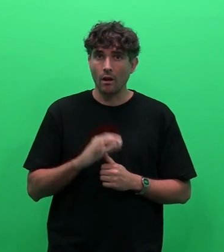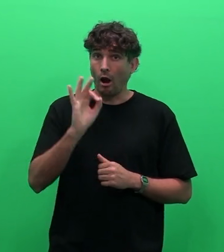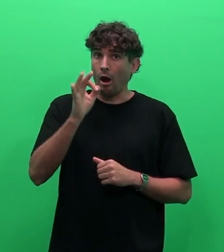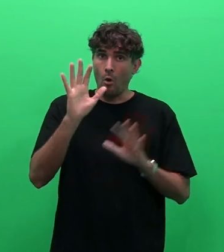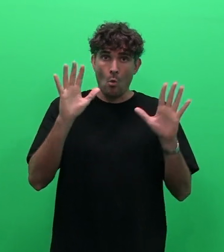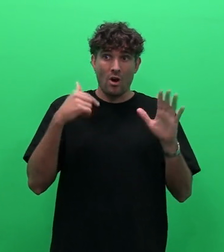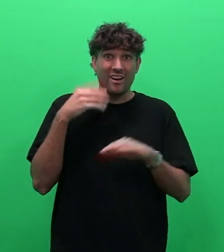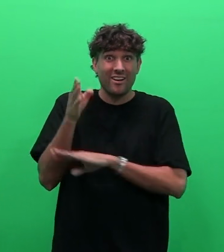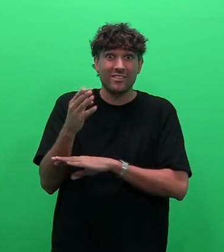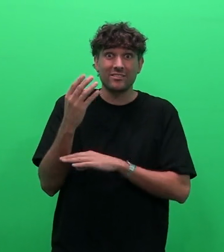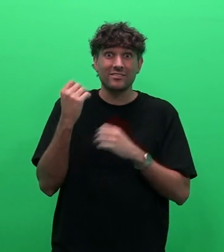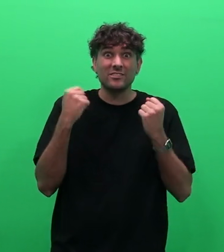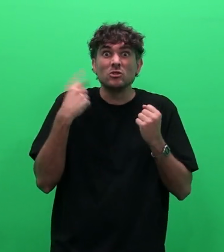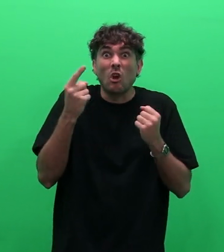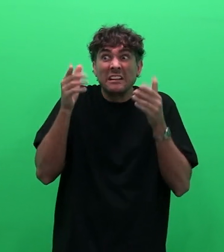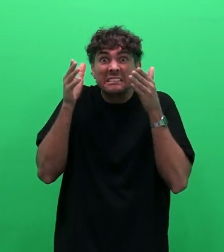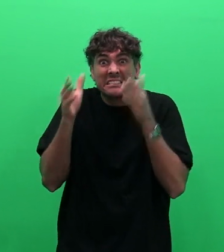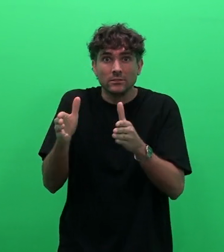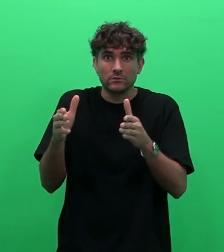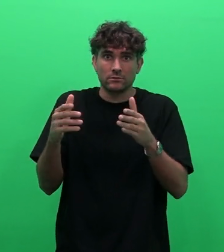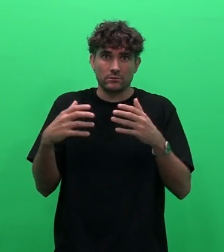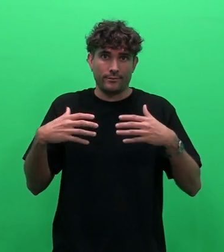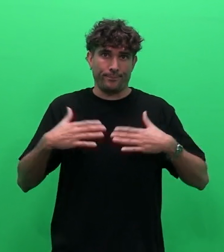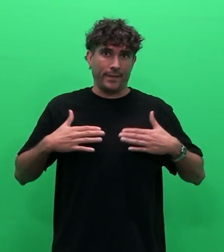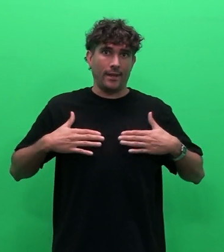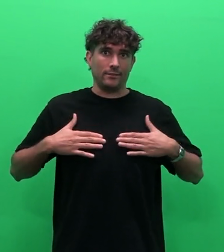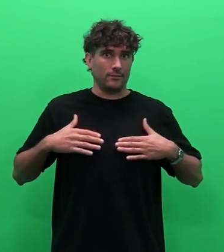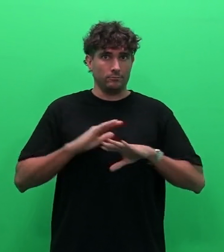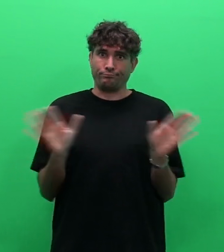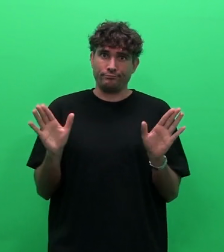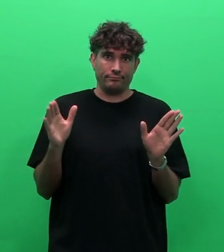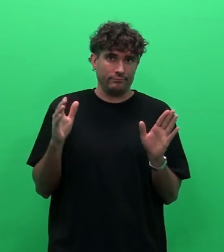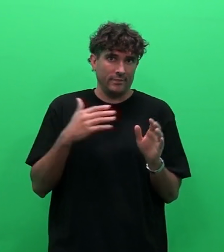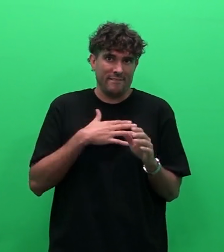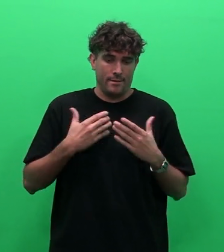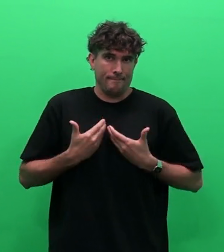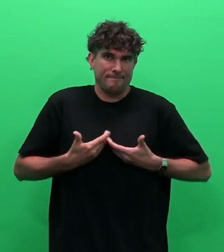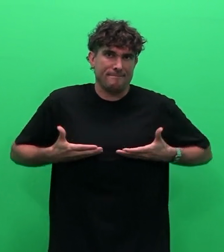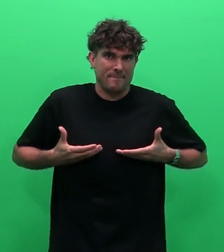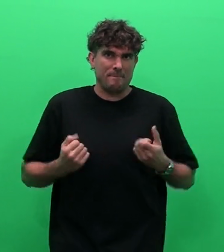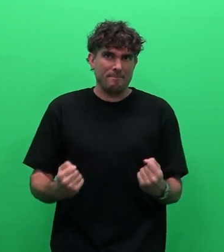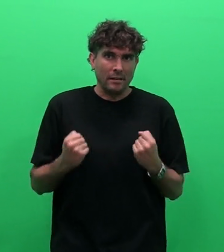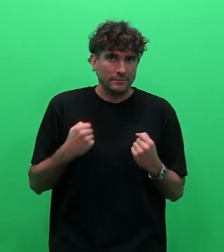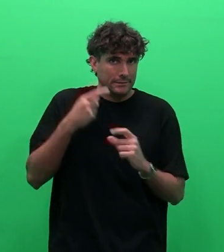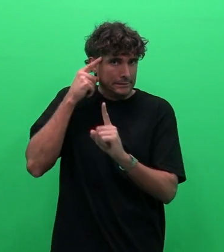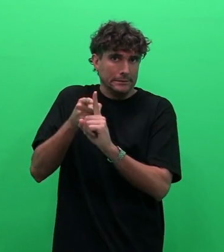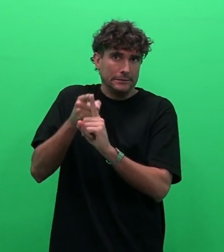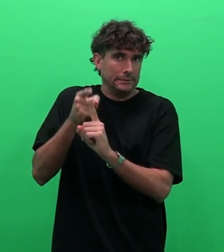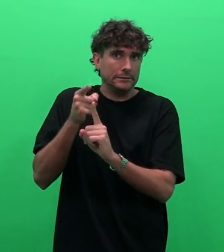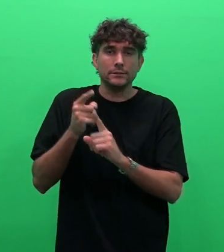Sí, és important, vaig al gimnàs i entreno els pits, només m'enfoco en els pits perquè vull tenir-los marcats i forts, és el meu objectiu.